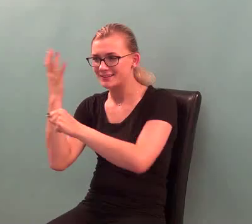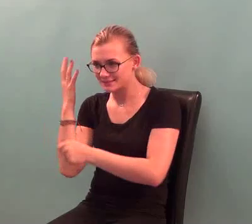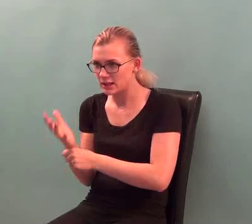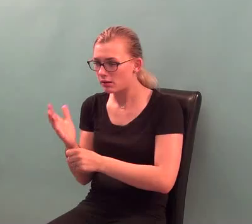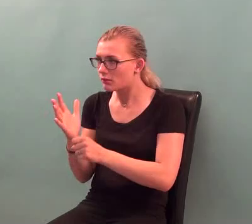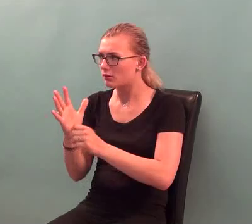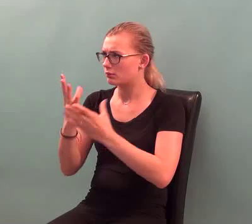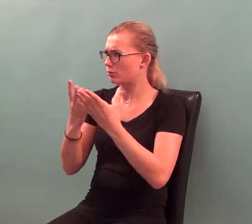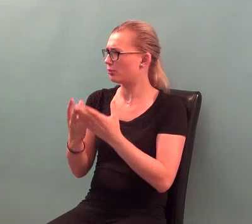Ale dziwne, wszystko ucichło.